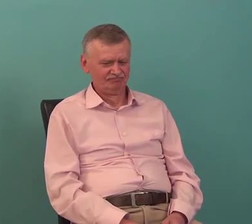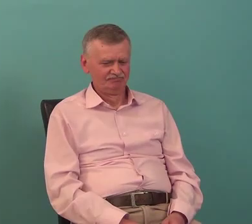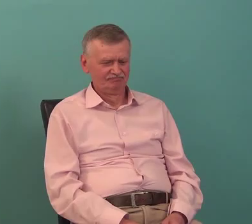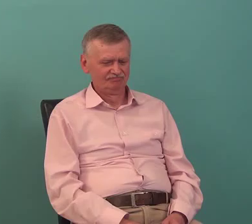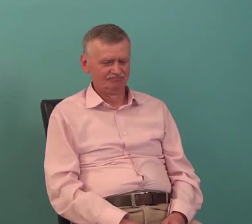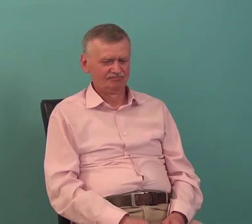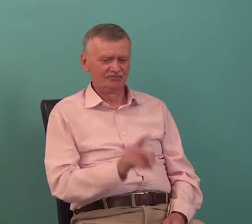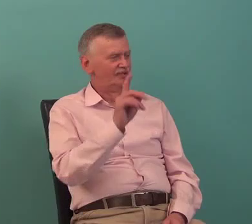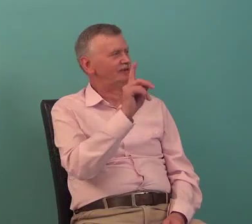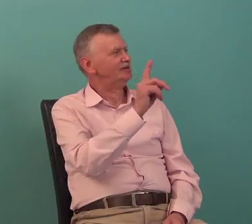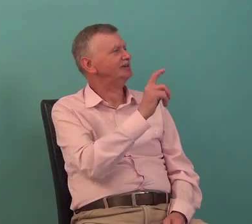Ale...